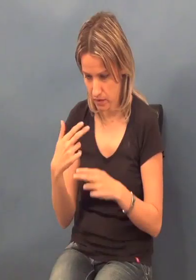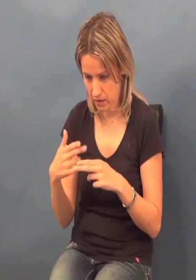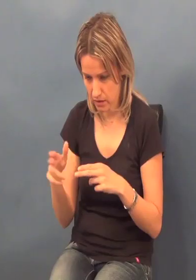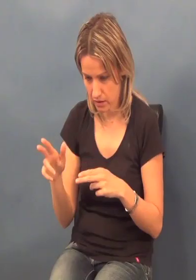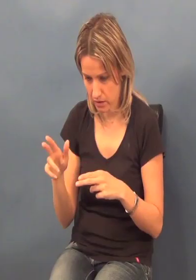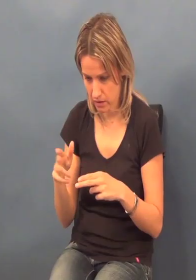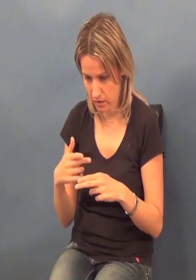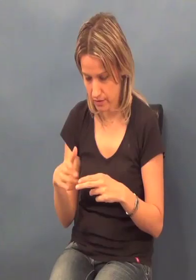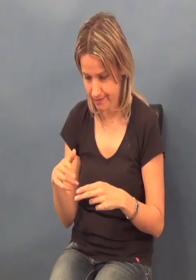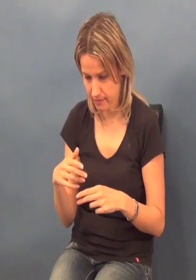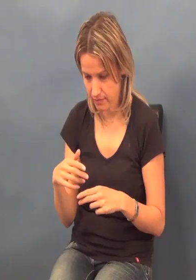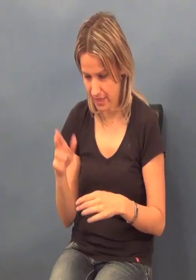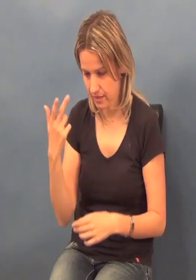Kiedy?